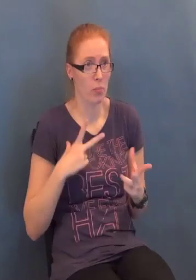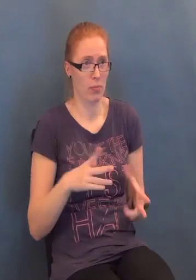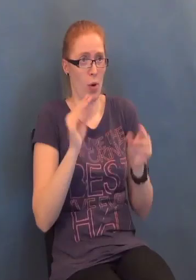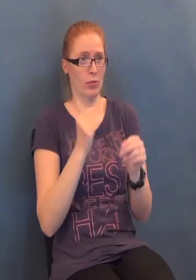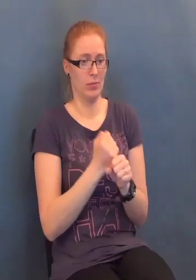A tak to nie mam urlopu.